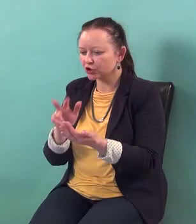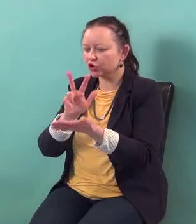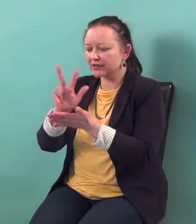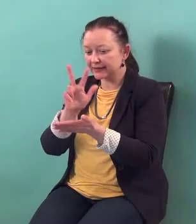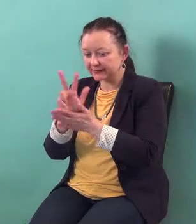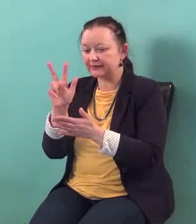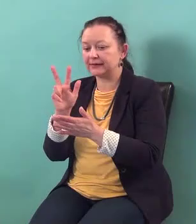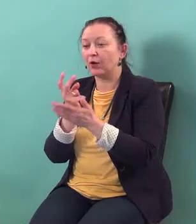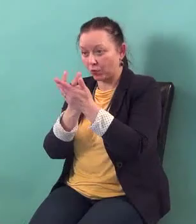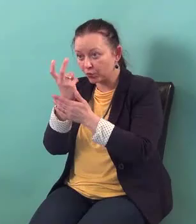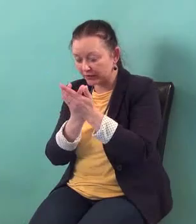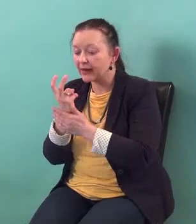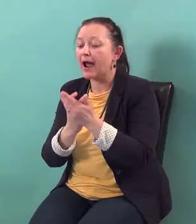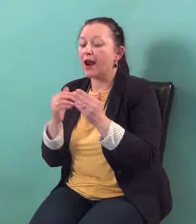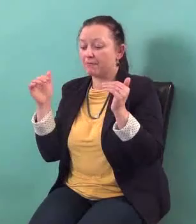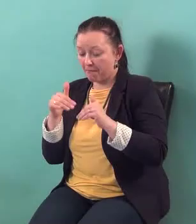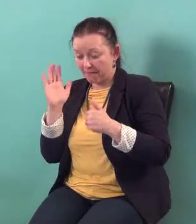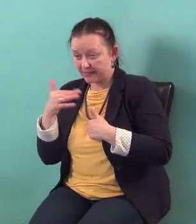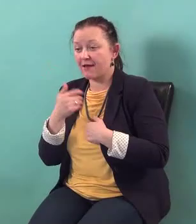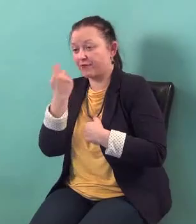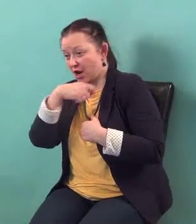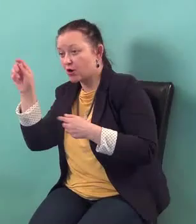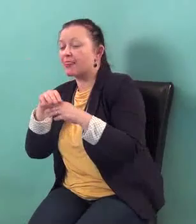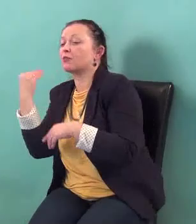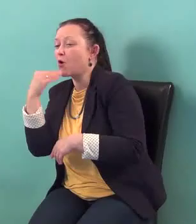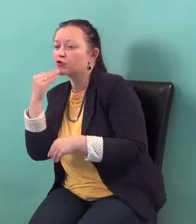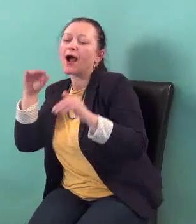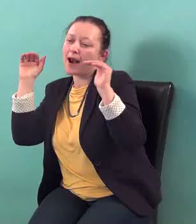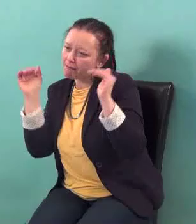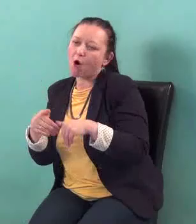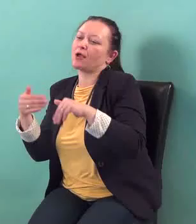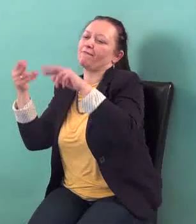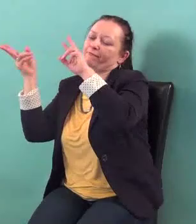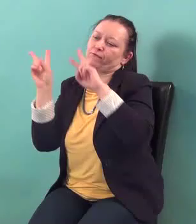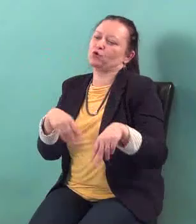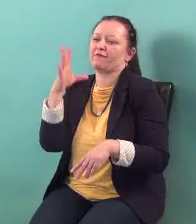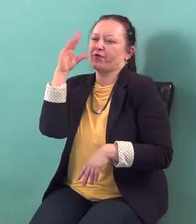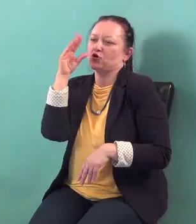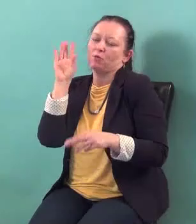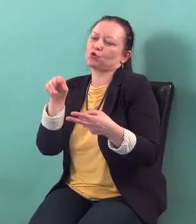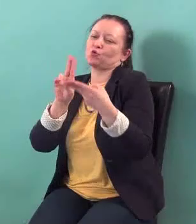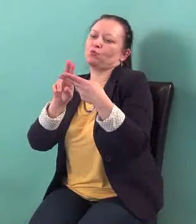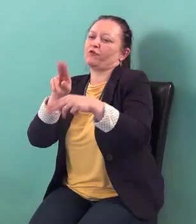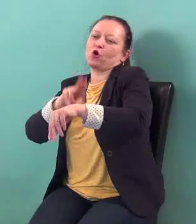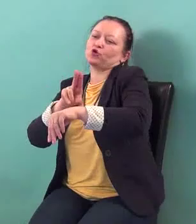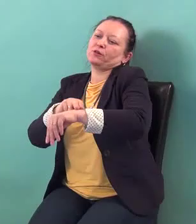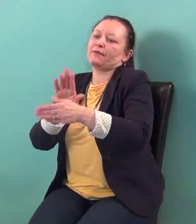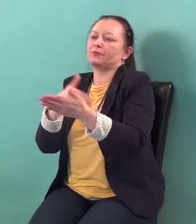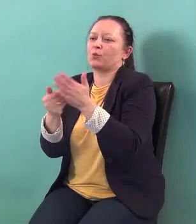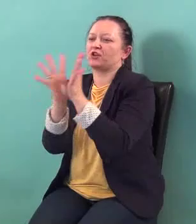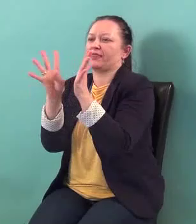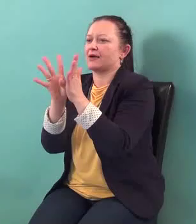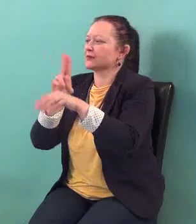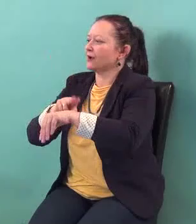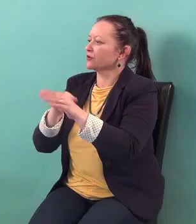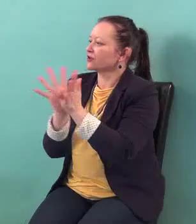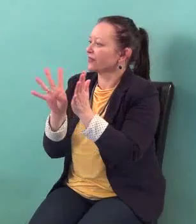Trzynastego lutego wyjeżdżam nad morze, ale mogę wrócić wieczorem jak się umówimy na przykład na godzinę dziewiętnastą.